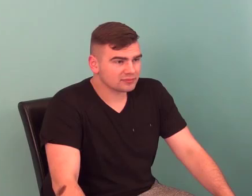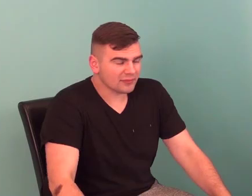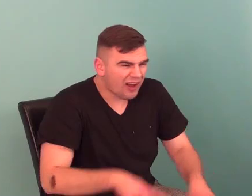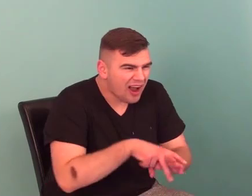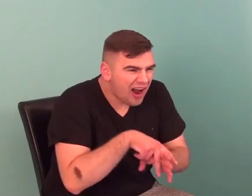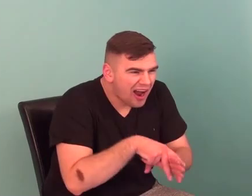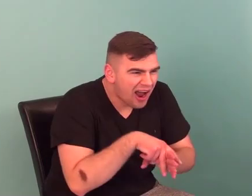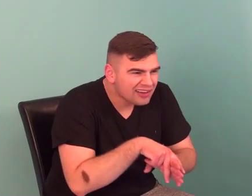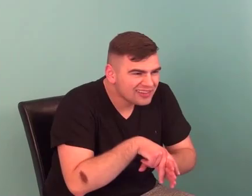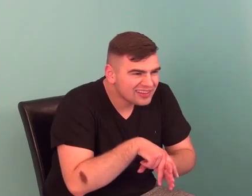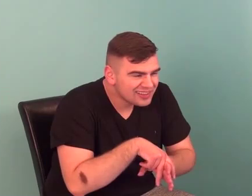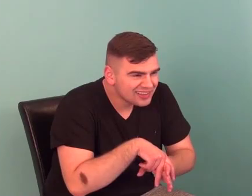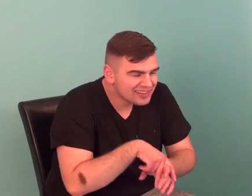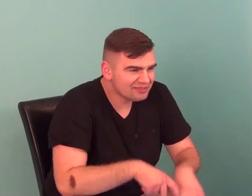Koń?!